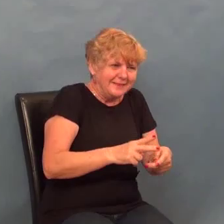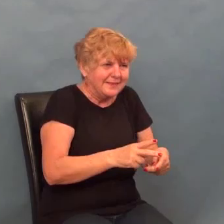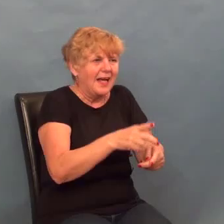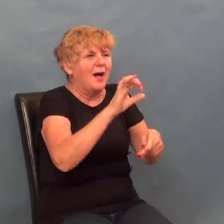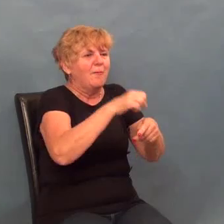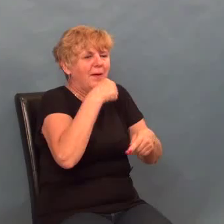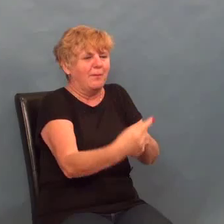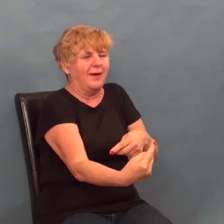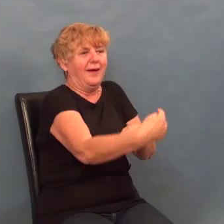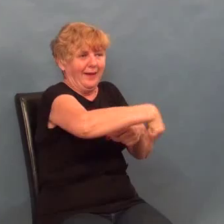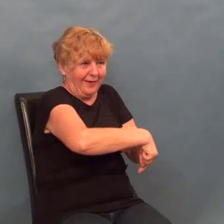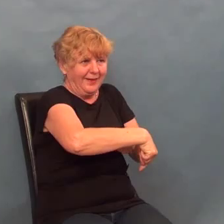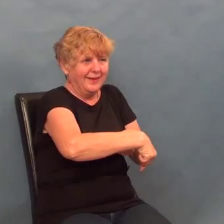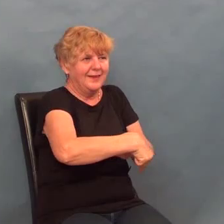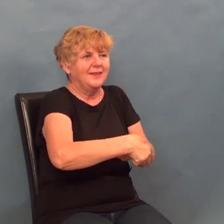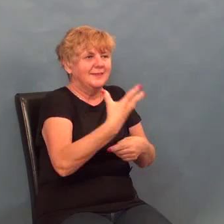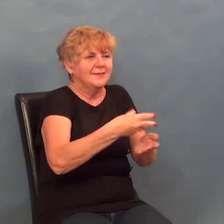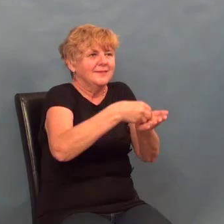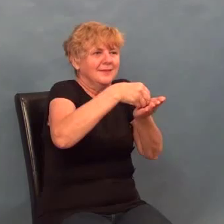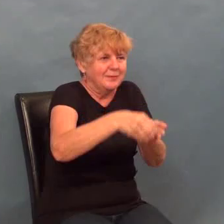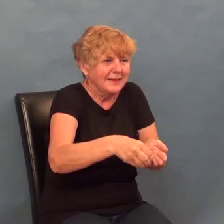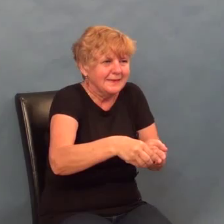Akurat przychodzi babcia, która chce zapłacić.